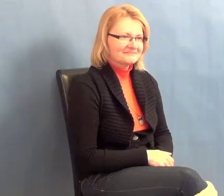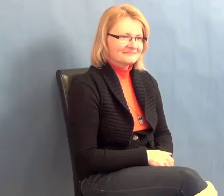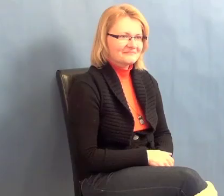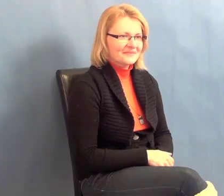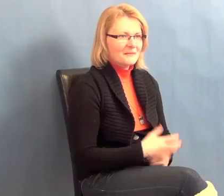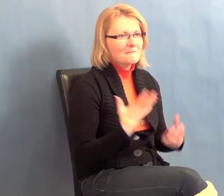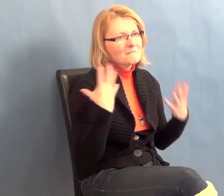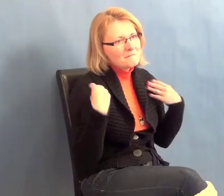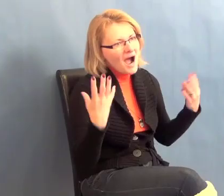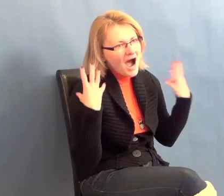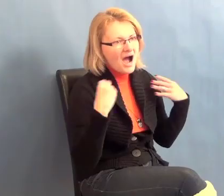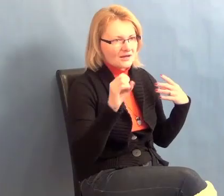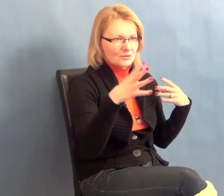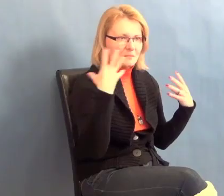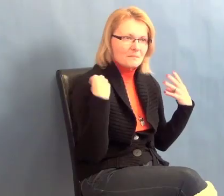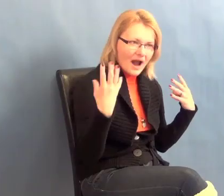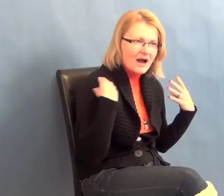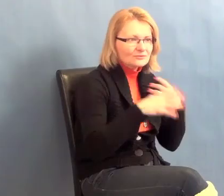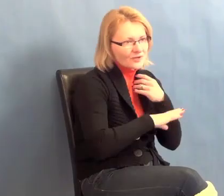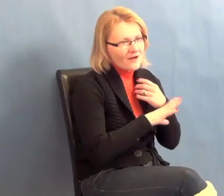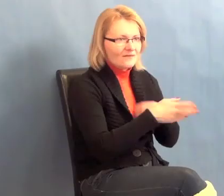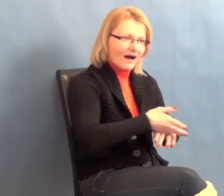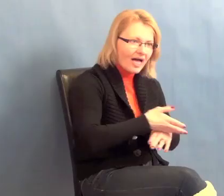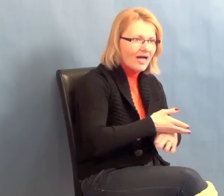W parku drzew nie wolno piłować.